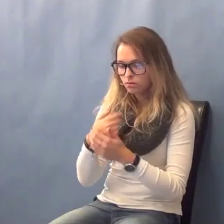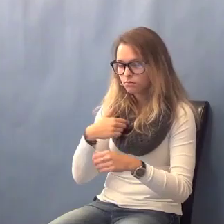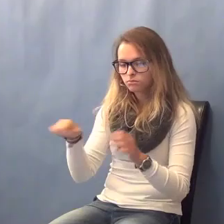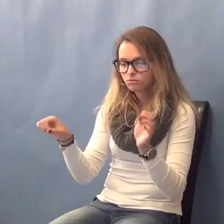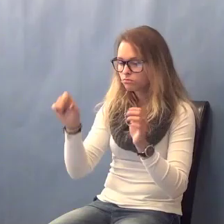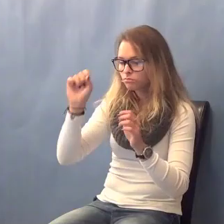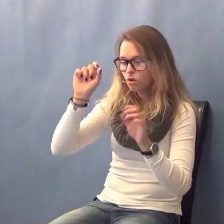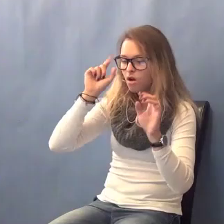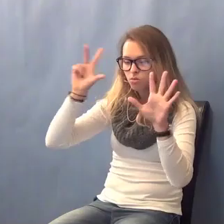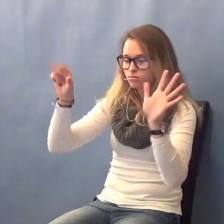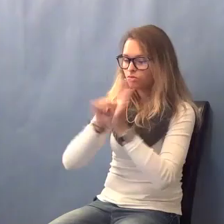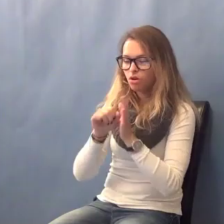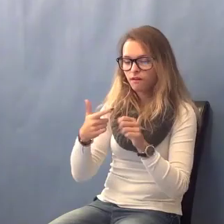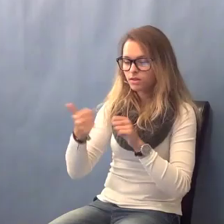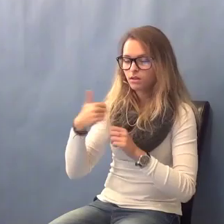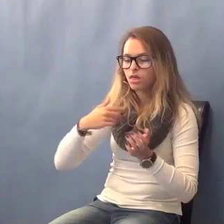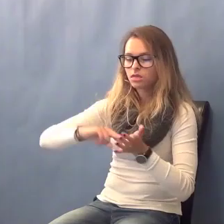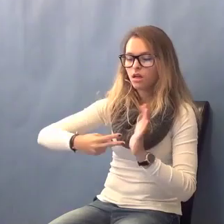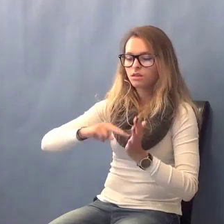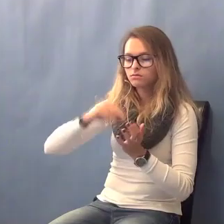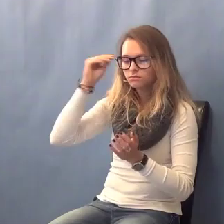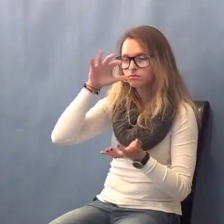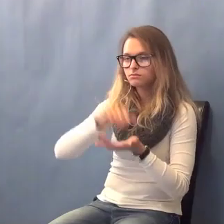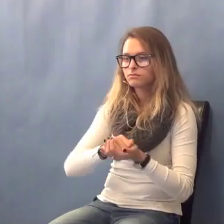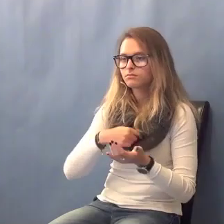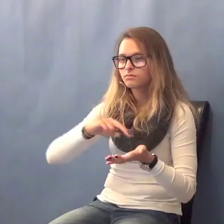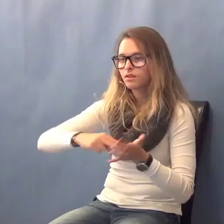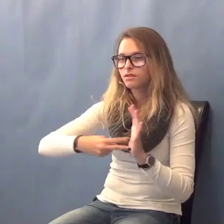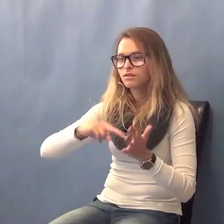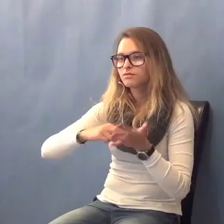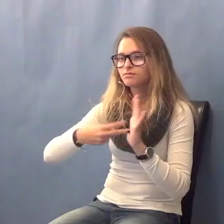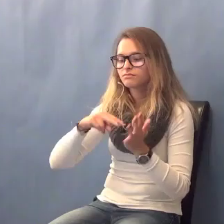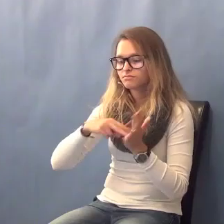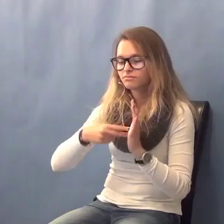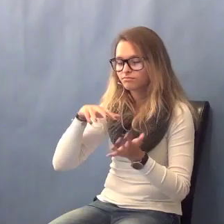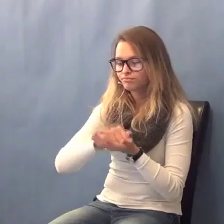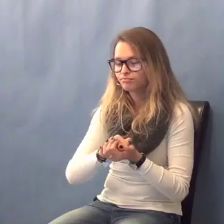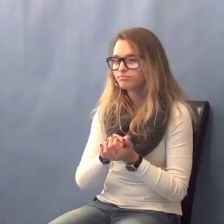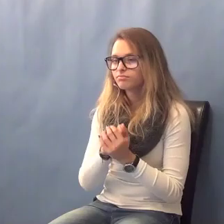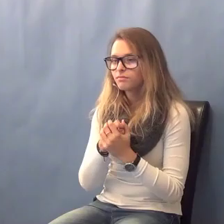Ja nie mogę, od rana od ósmej do dwudziestej pierwszej nie, uczę się tańczyć, zajęcia mam.